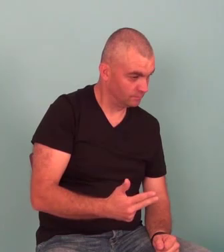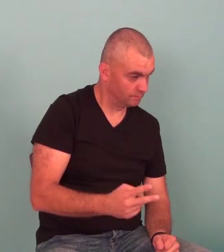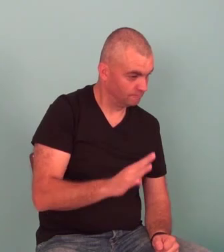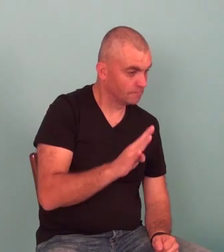Czwartego.